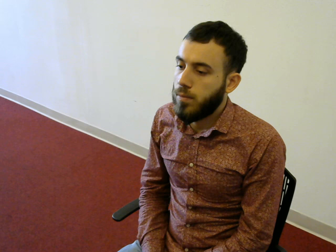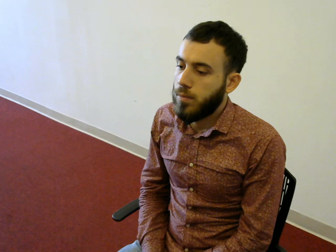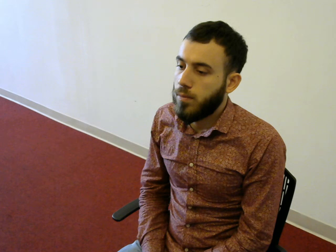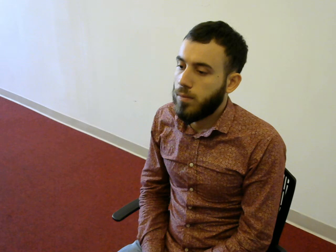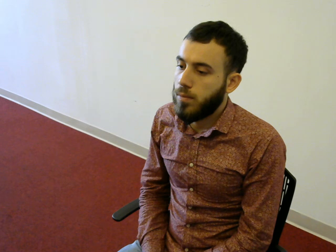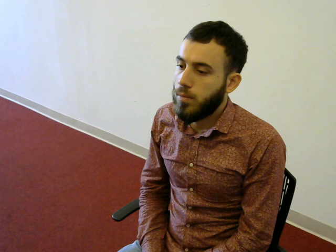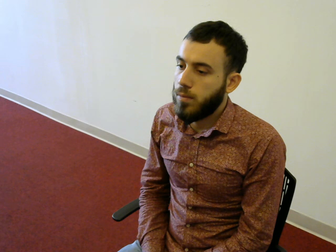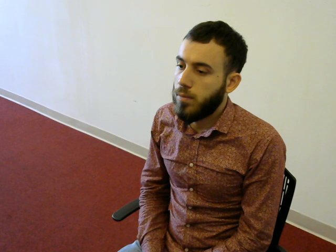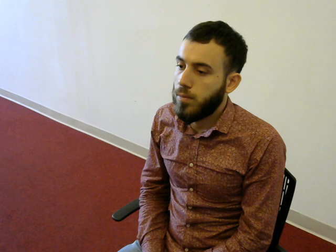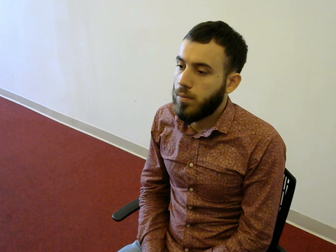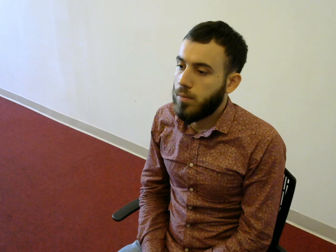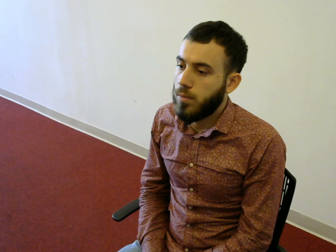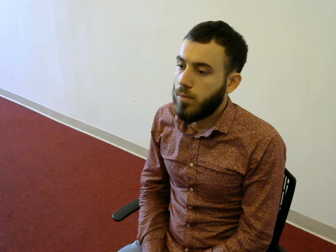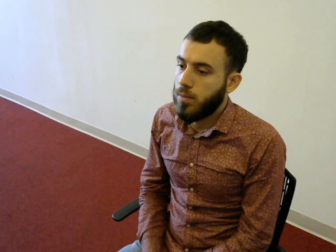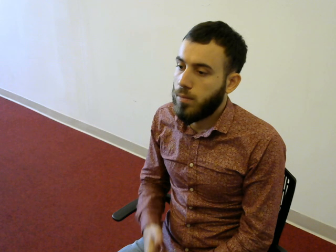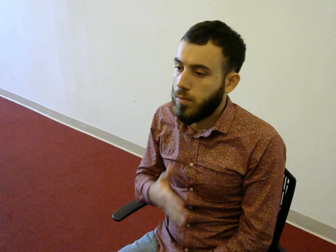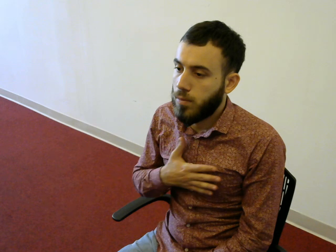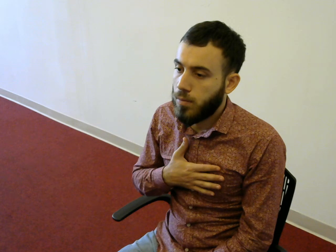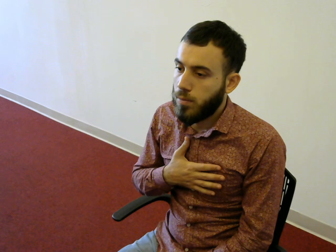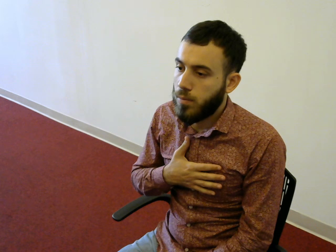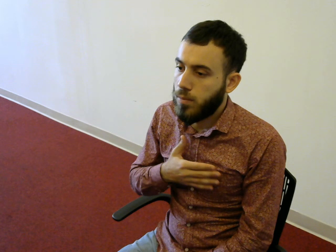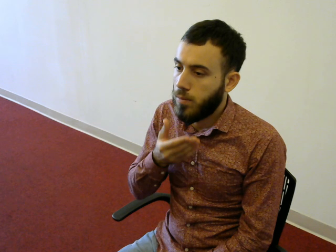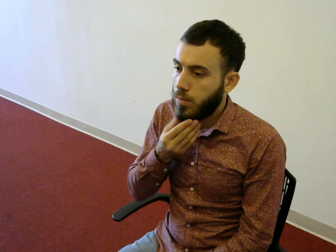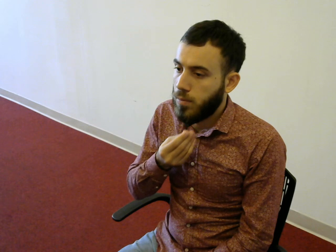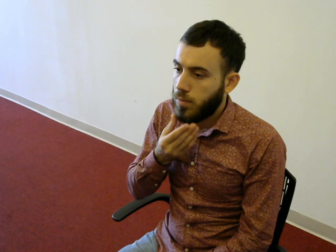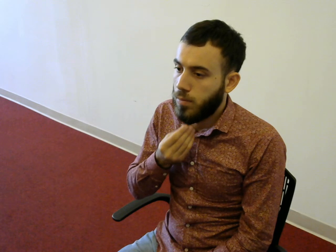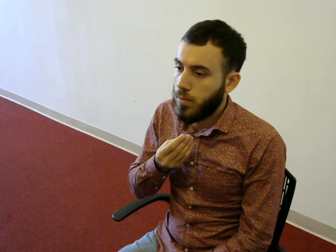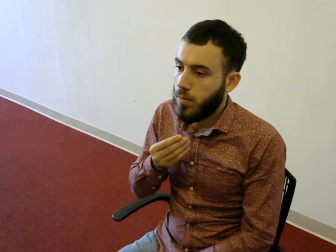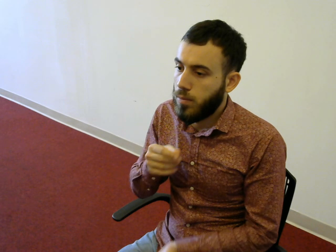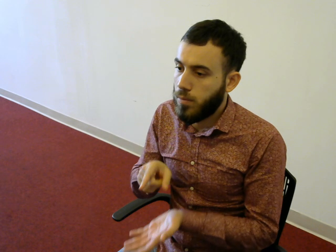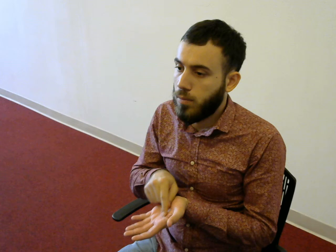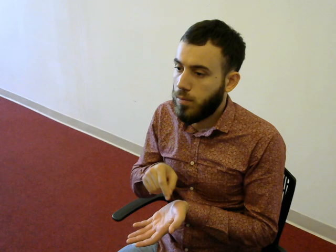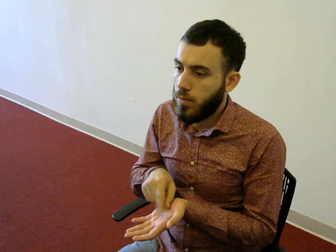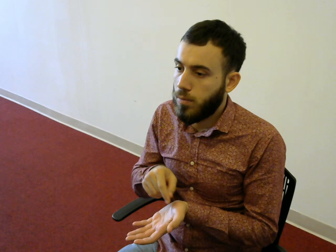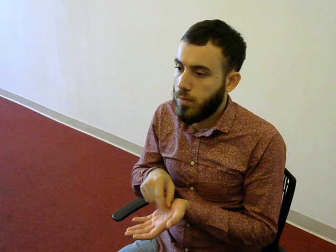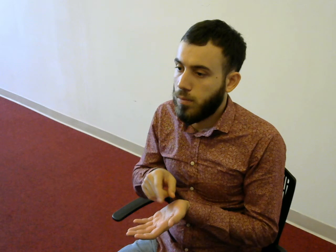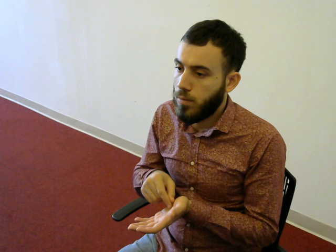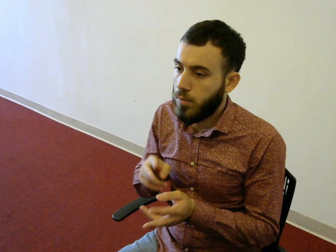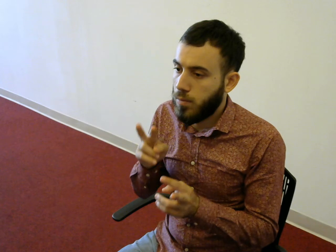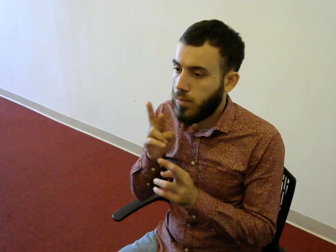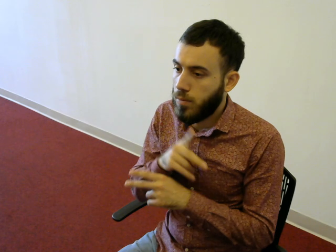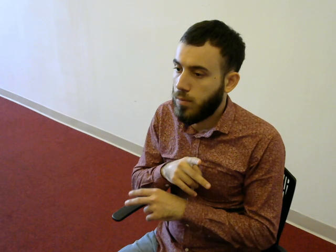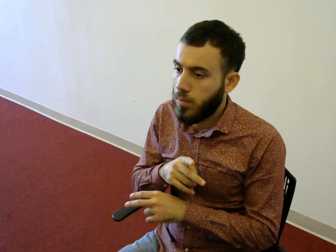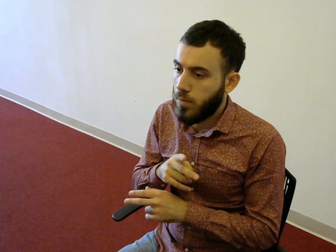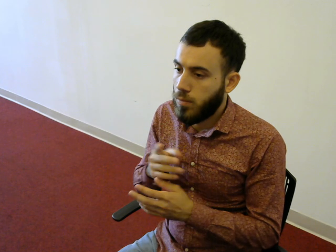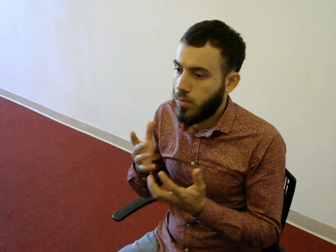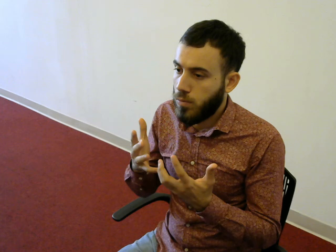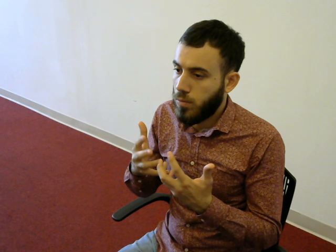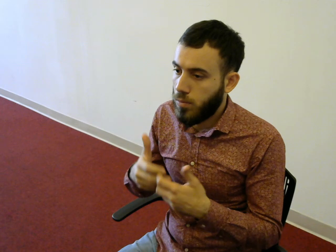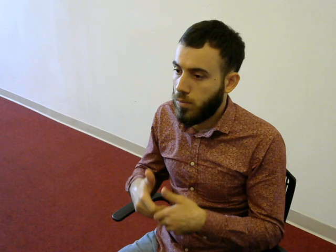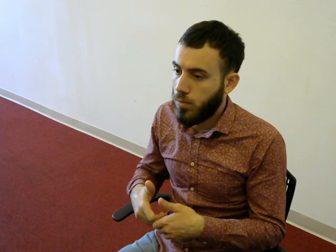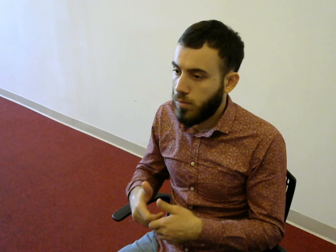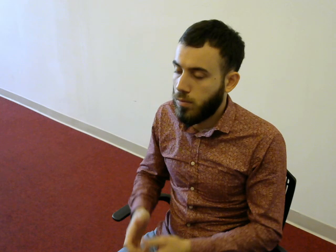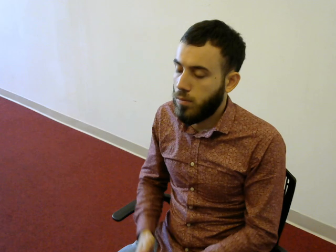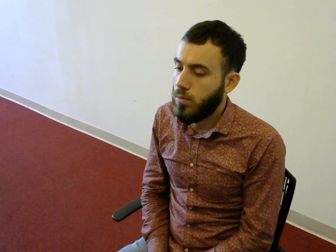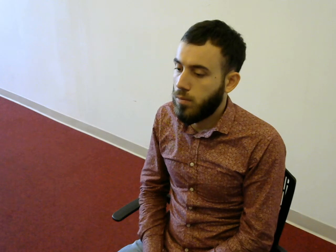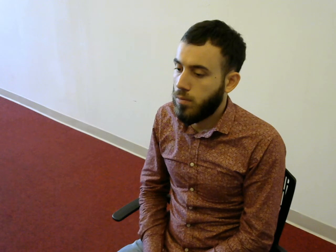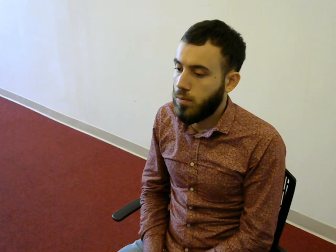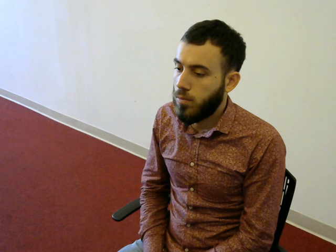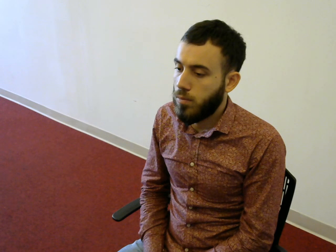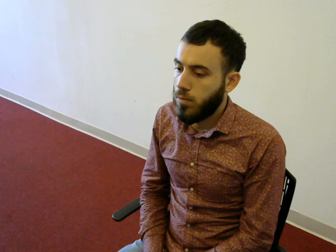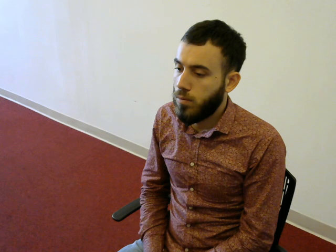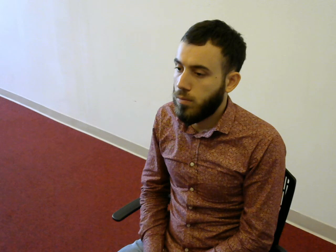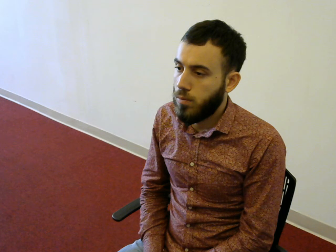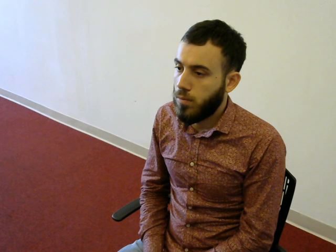Mənim babamın pensiyasını səhv hesablayıblar